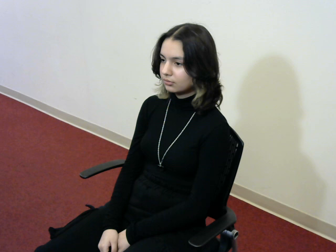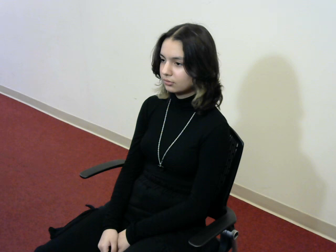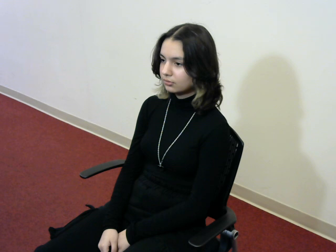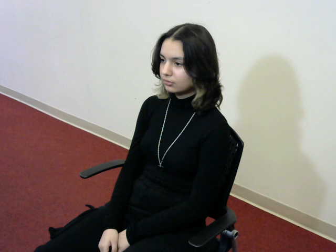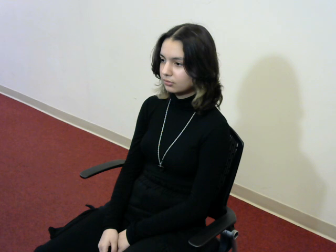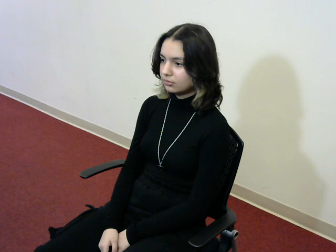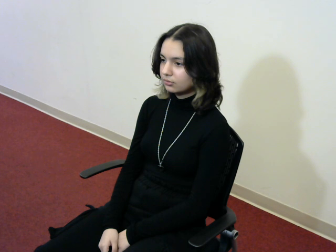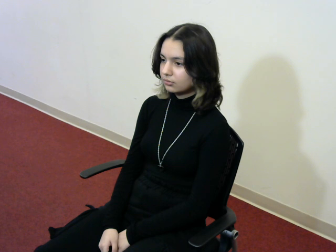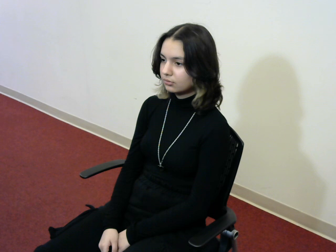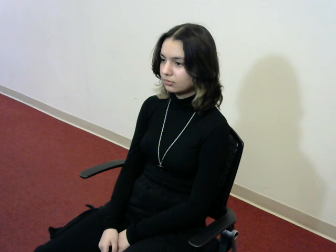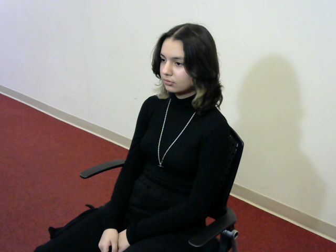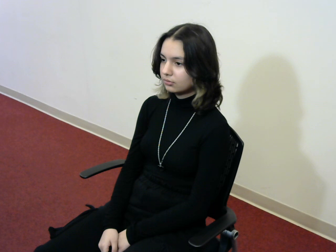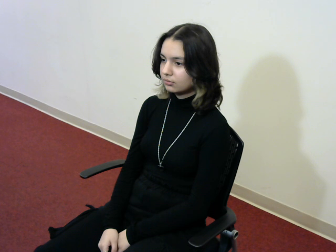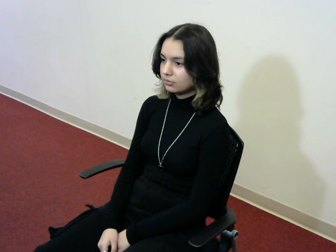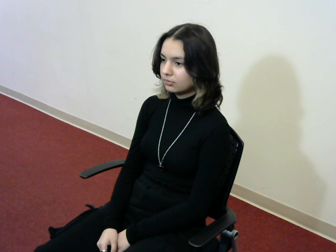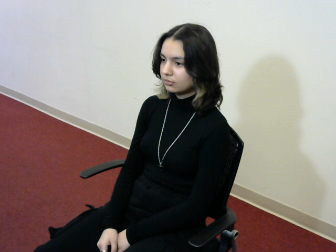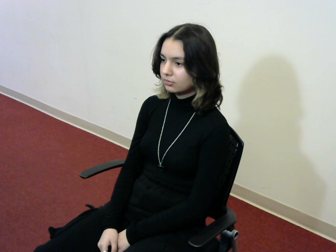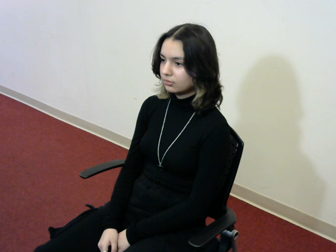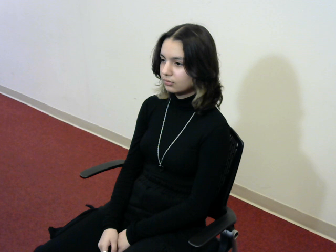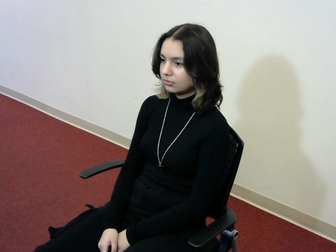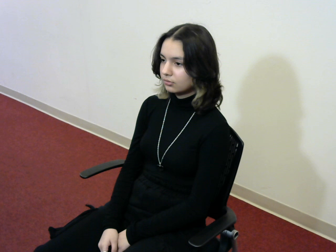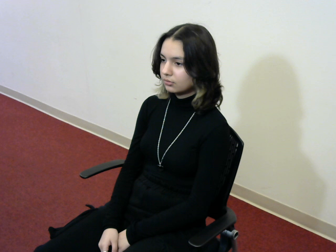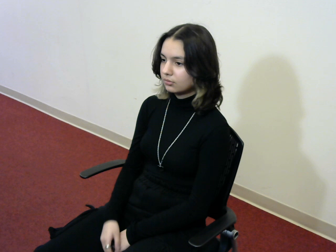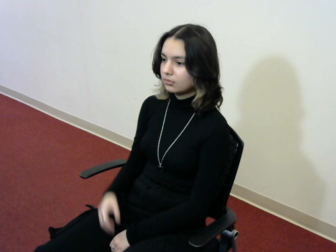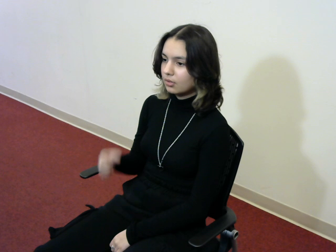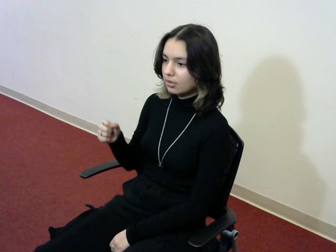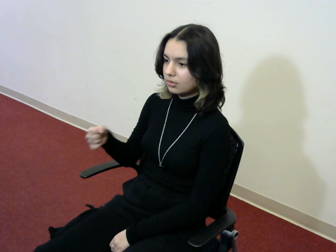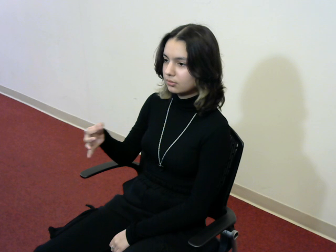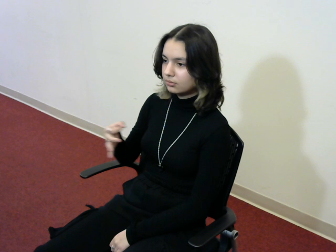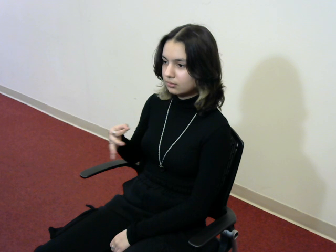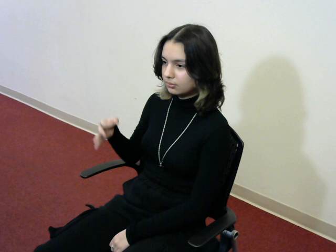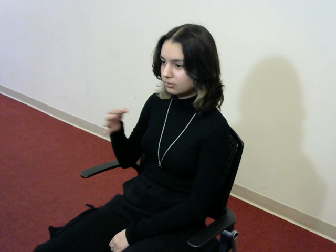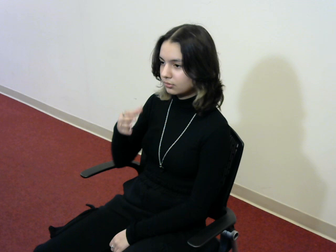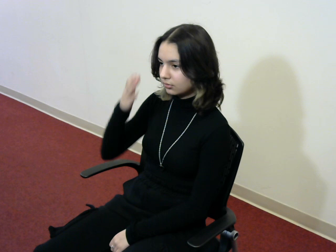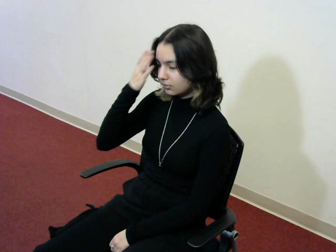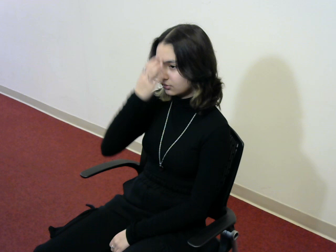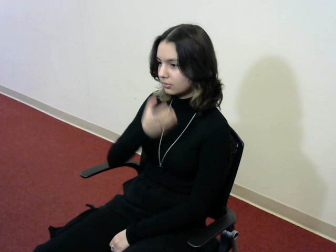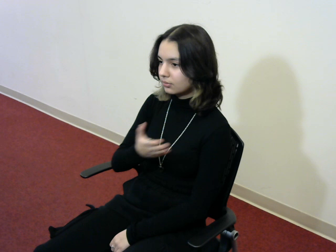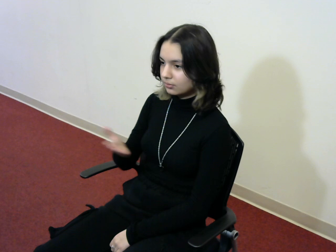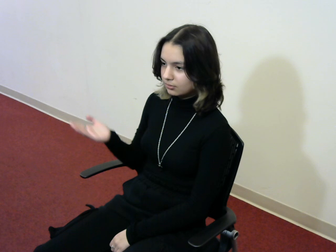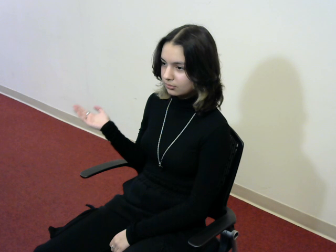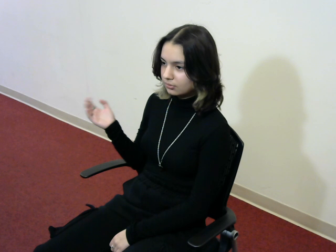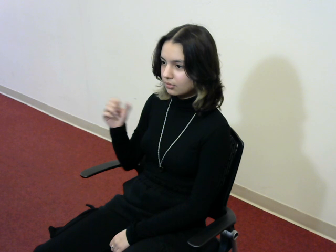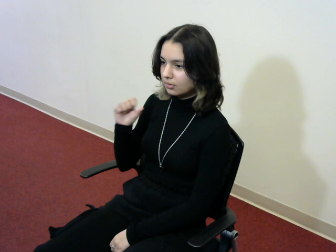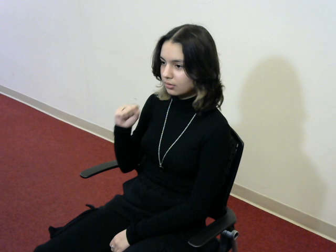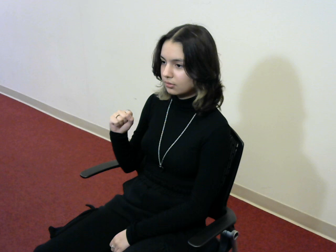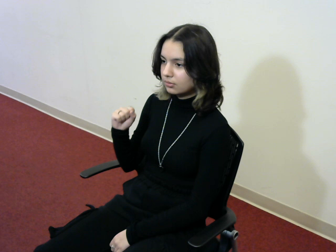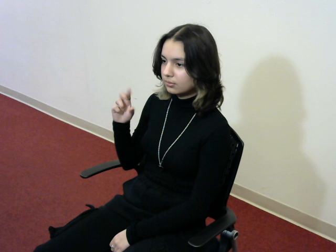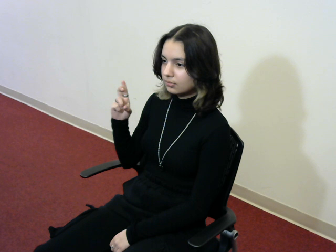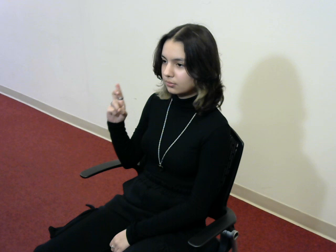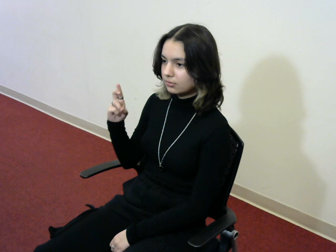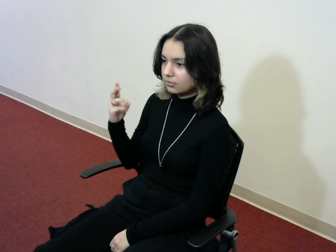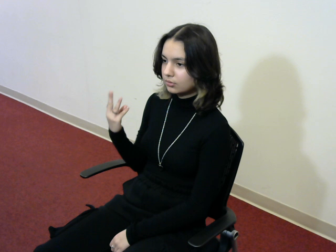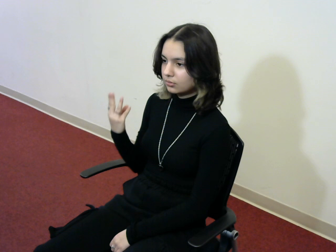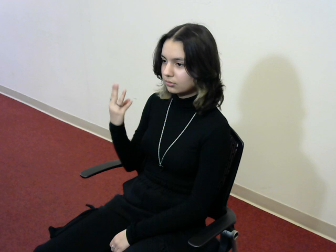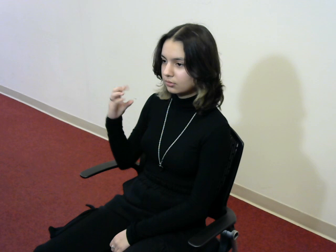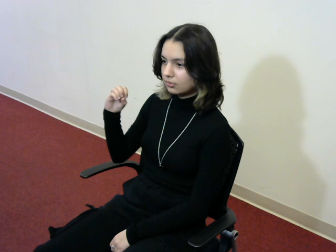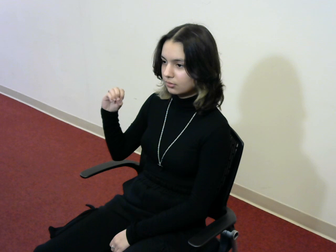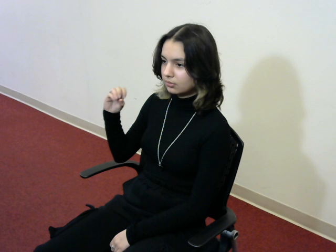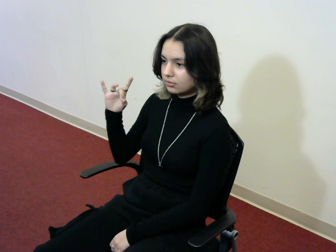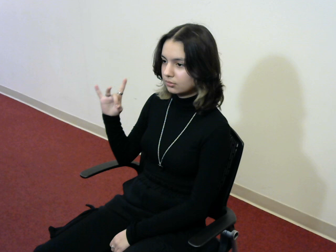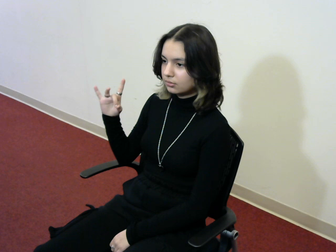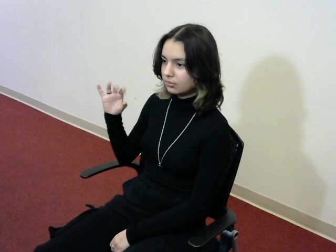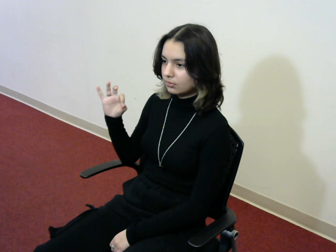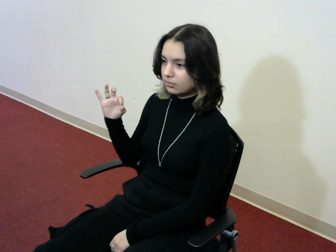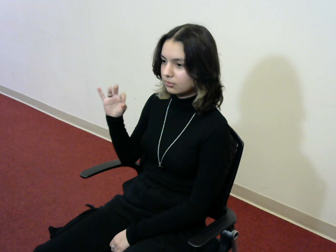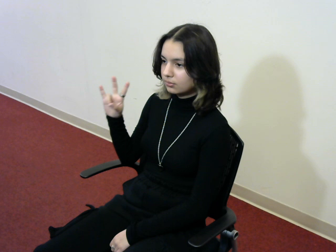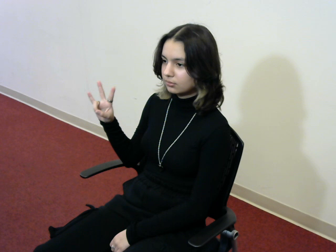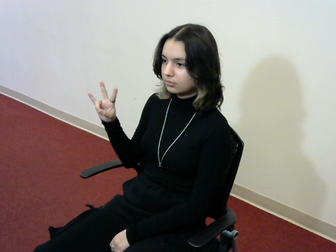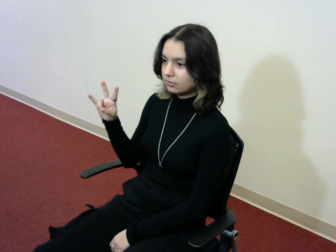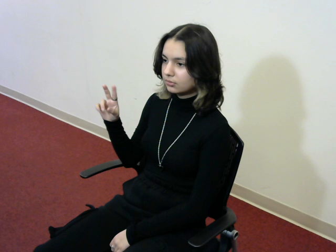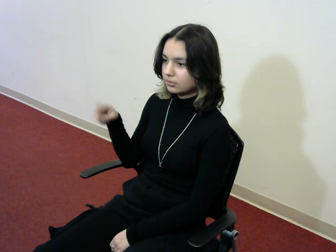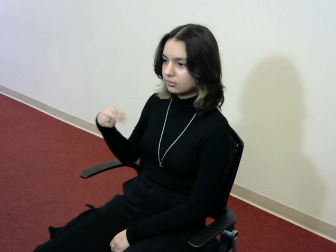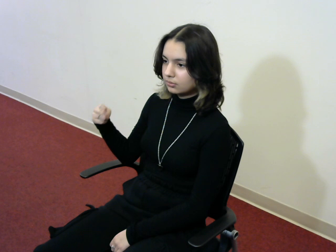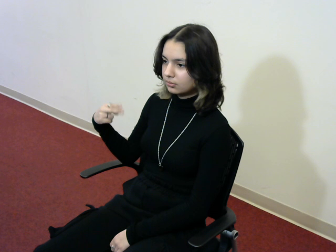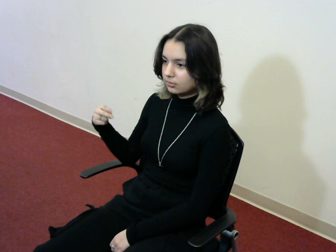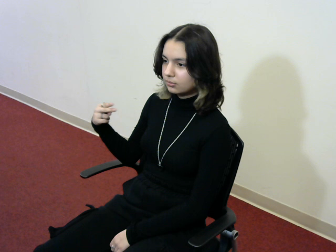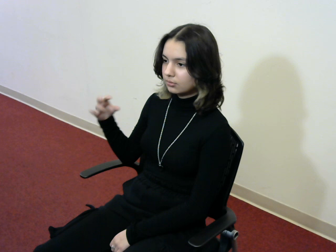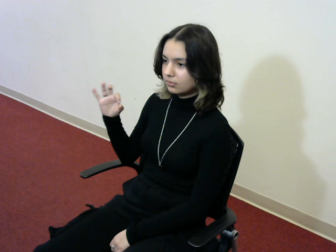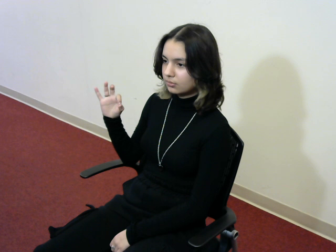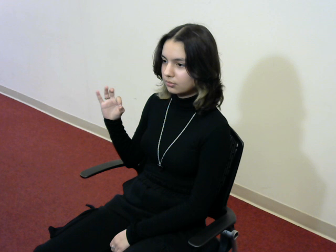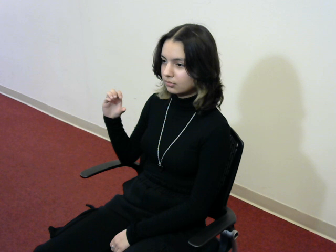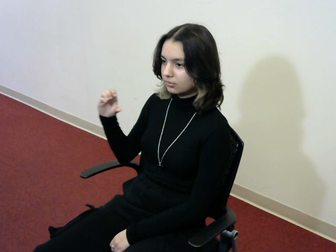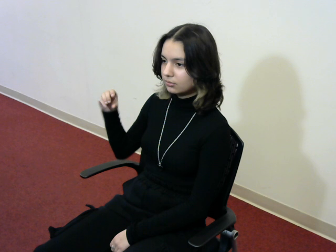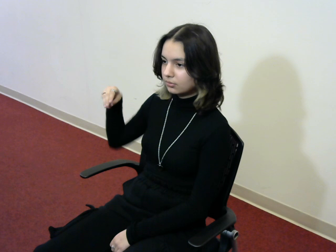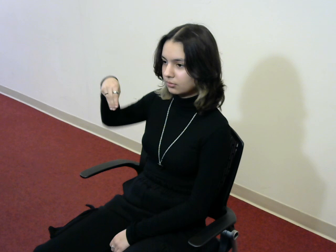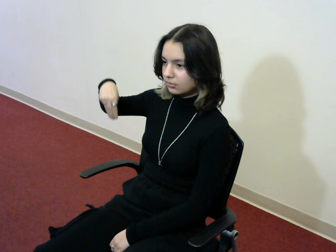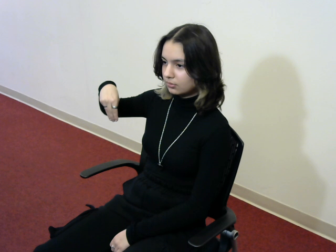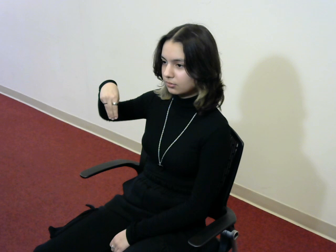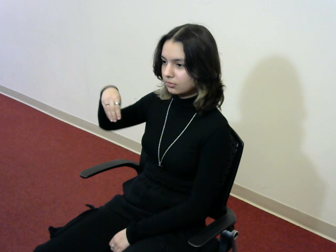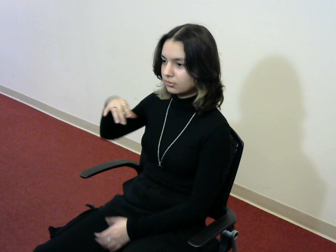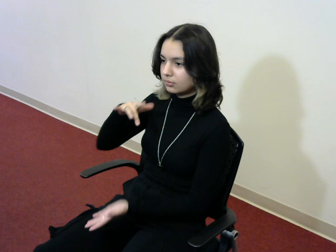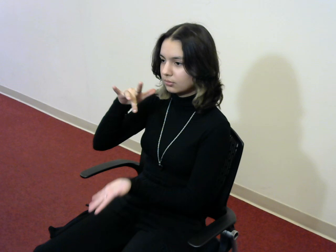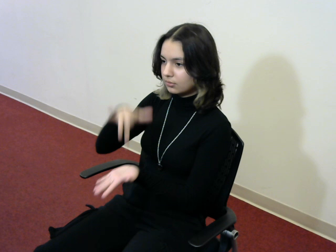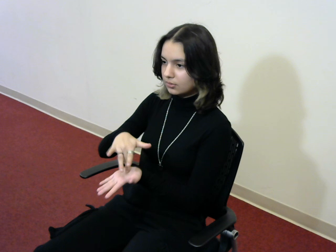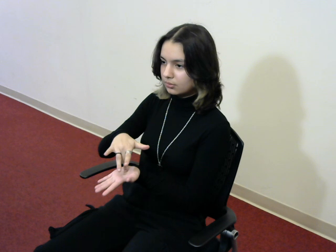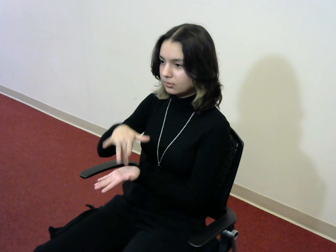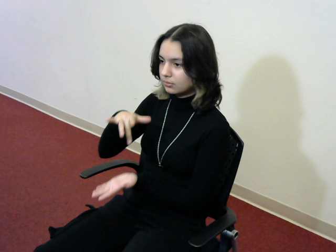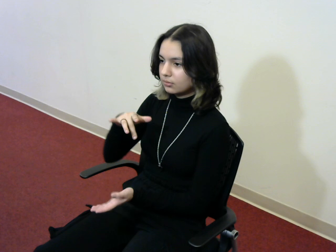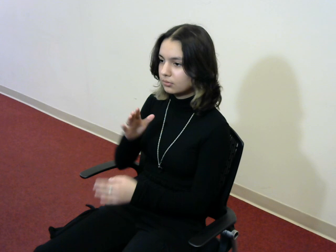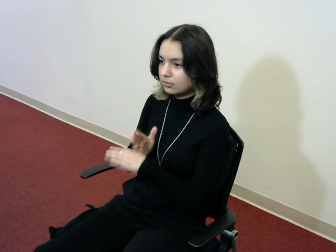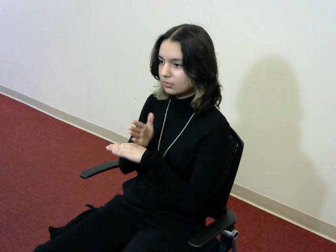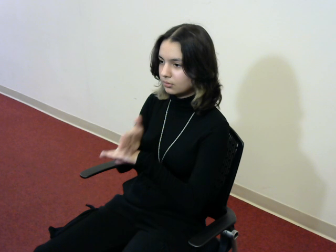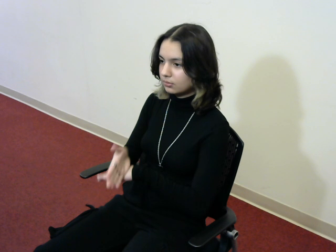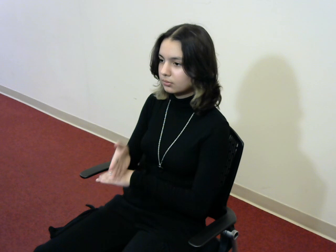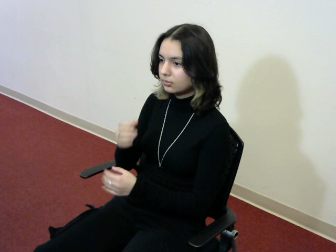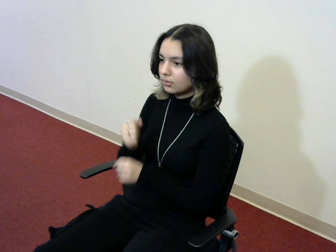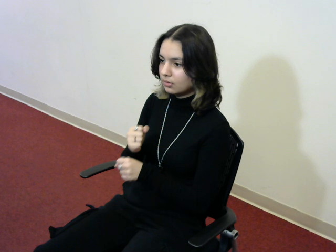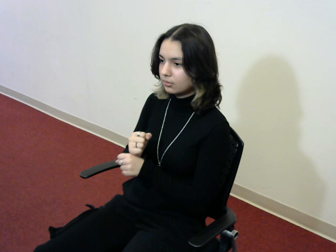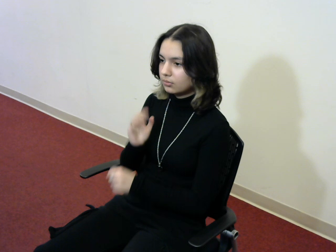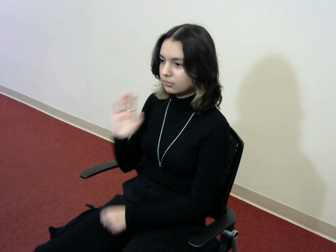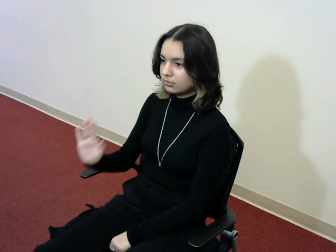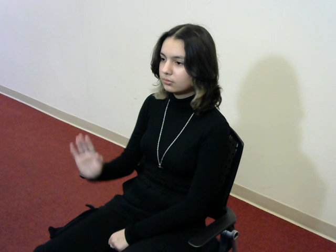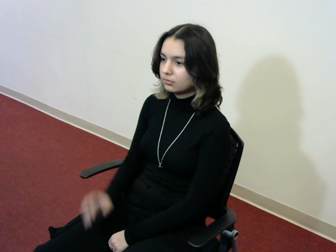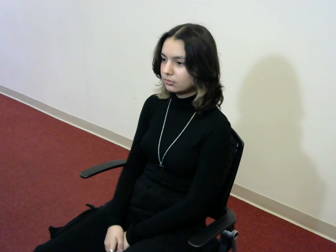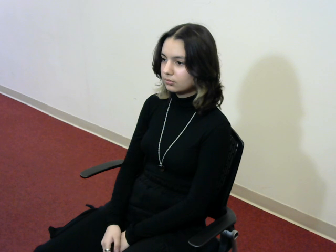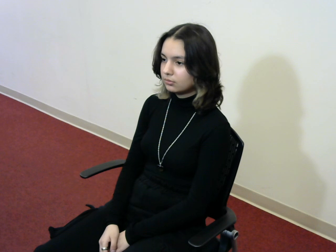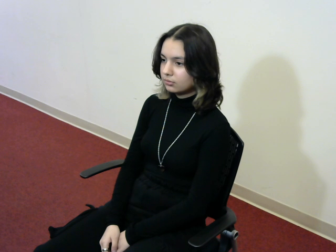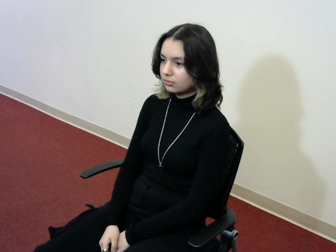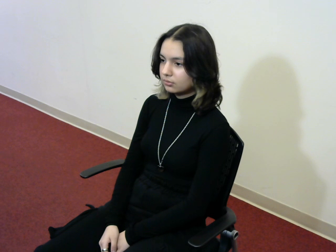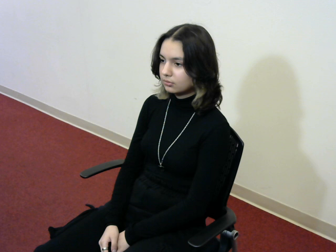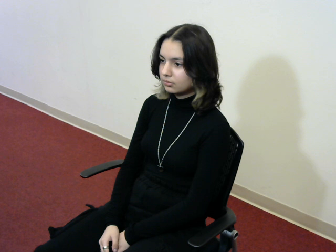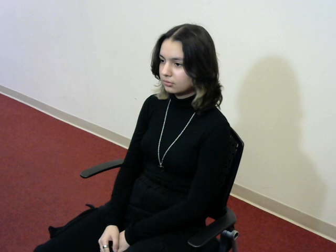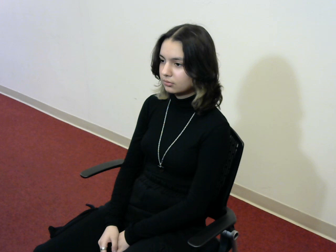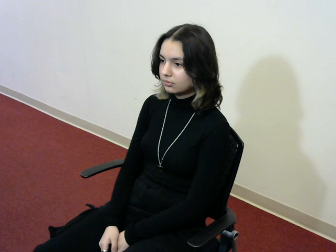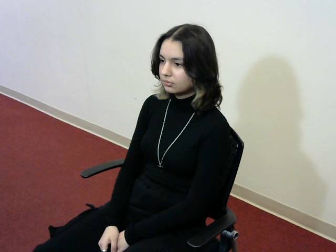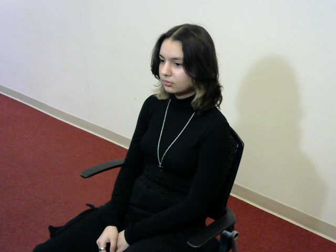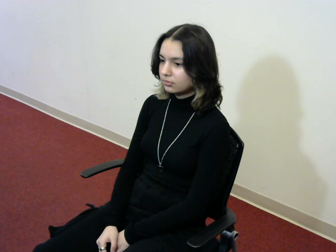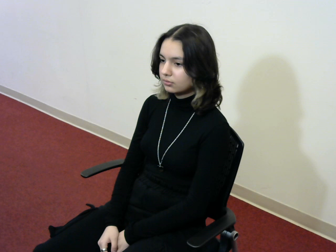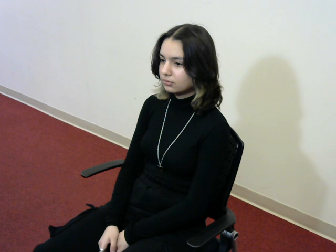Abşeron rayon sakinləri isə Abşeron DOST Mərkəzinə müraciət etməlidir